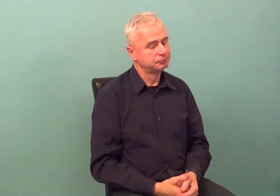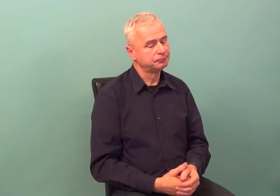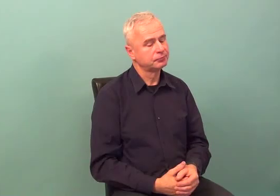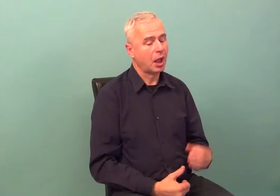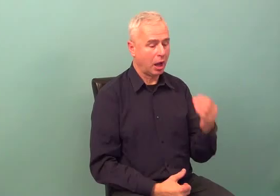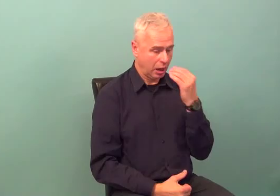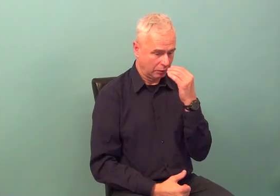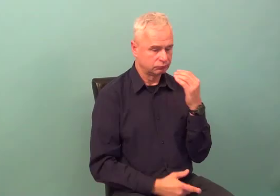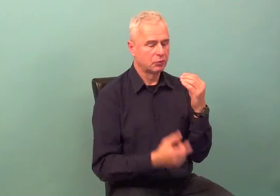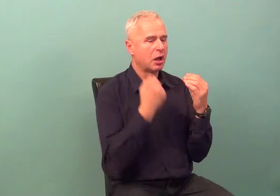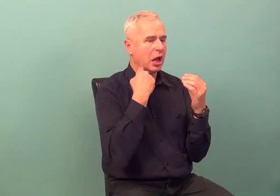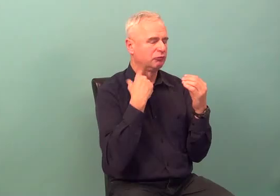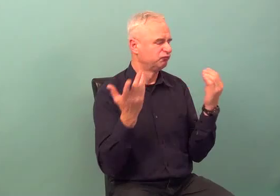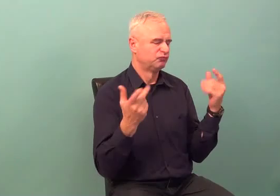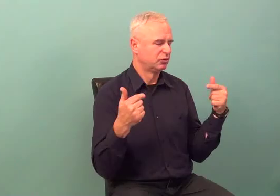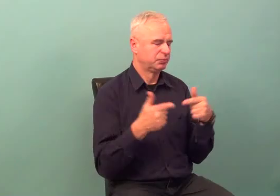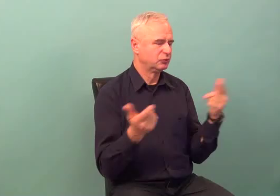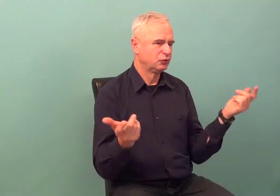Jeść coś i jednocześnie pić alkohol, to nie pasuje do siebie.